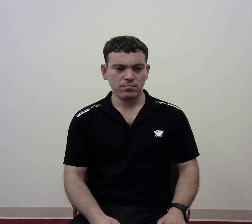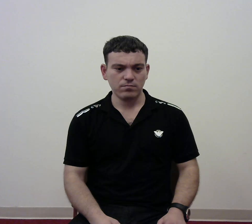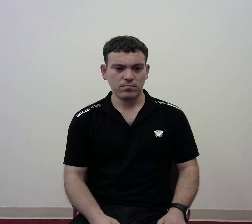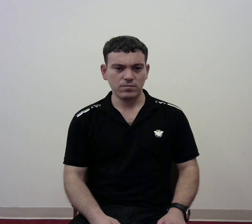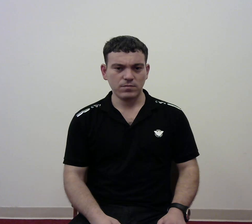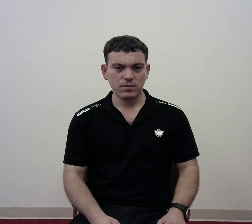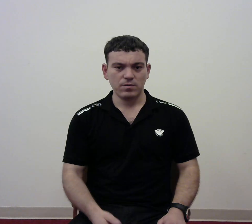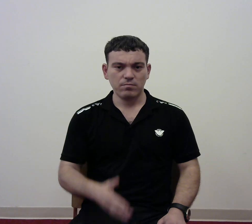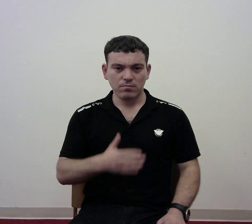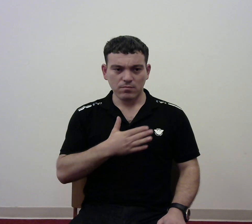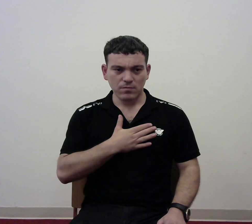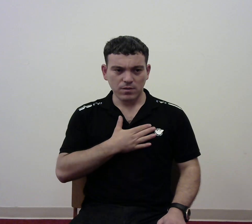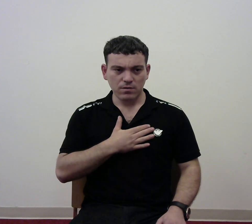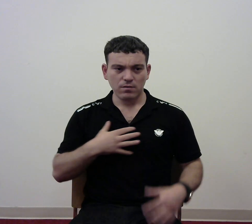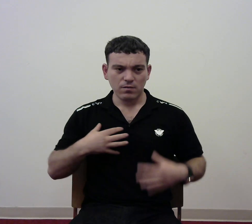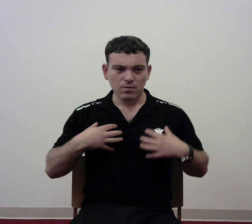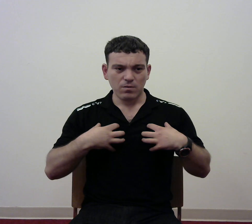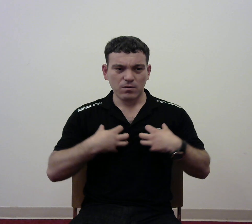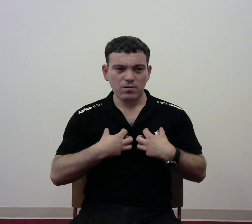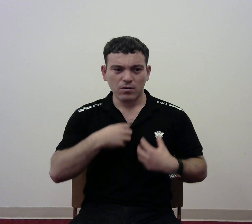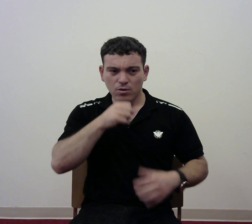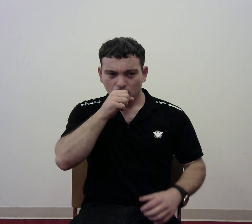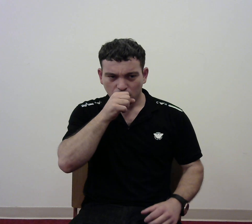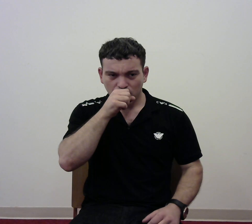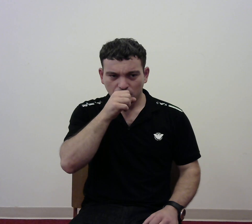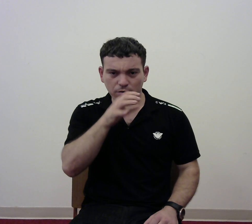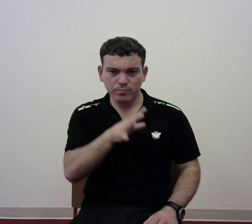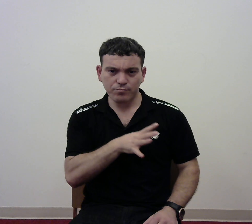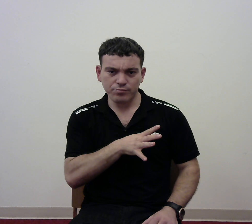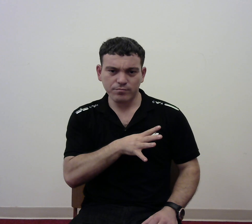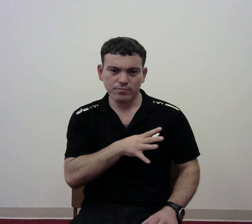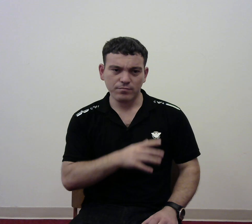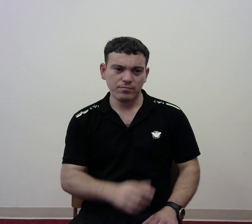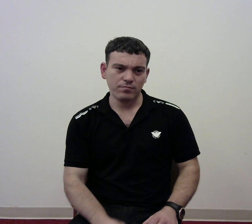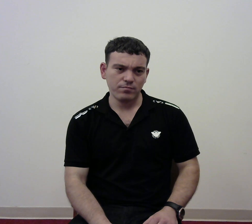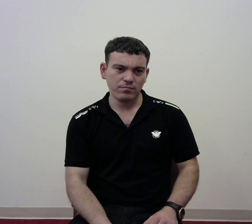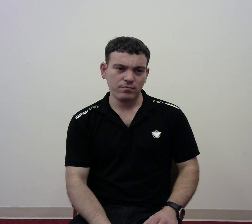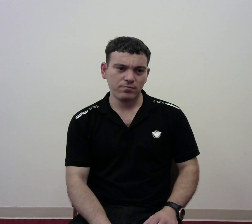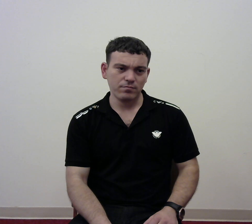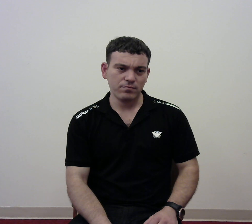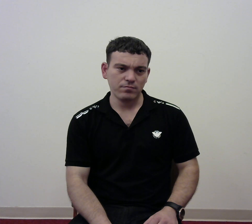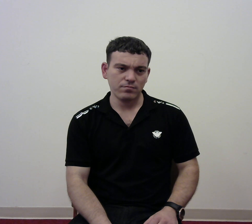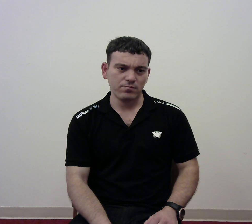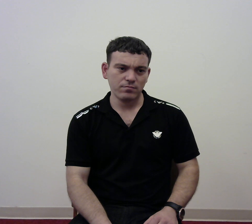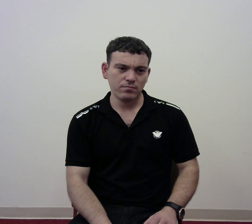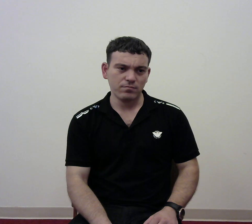Mən zökəm olmuşam